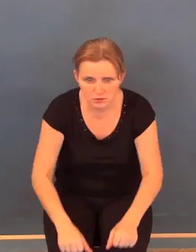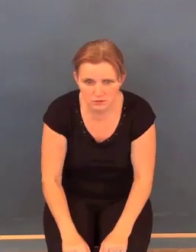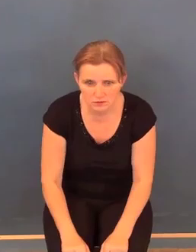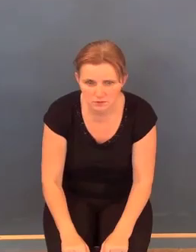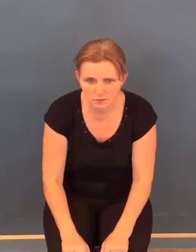Możesz?